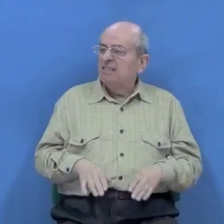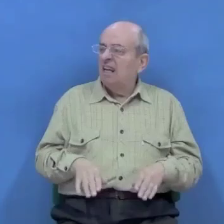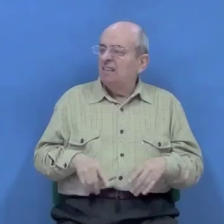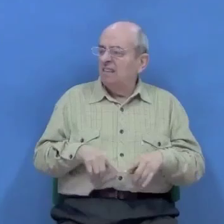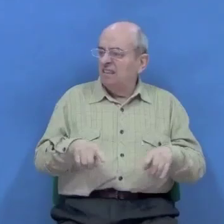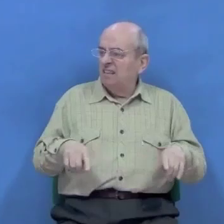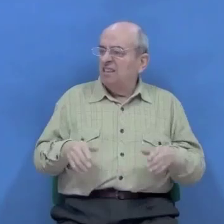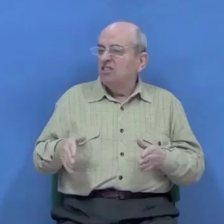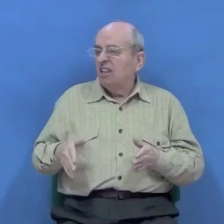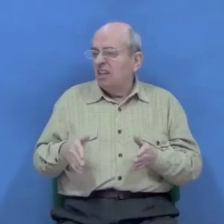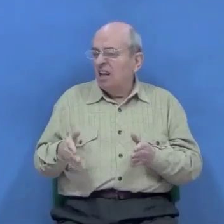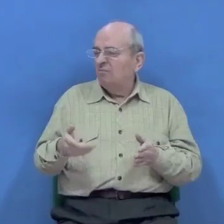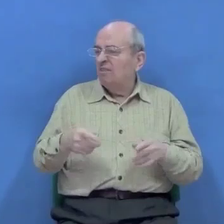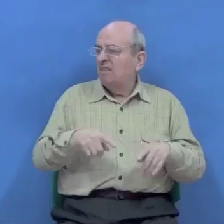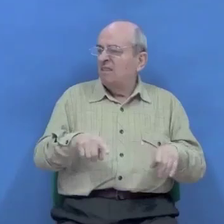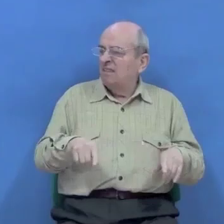Basen albo rzeka.